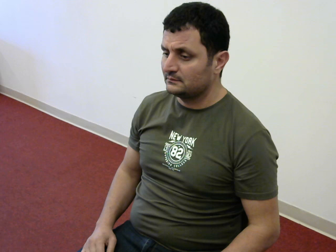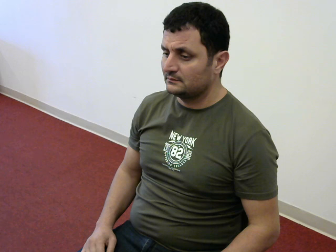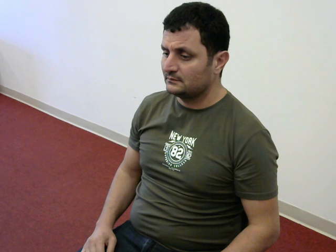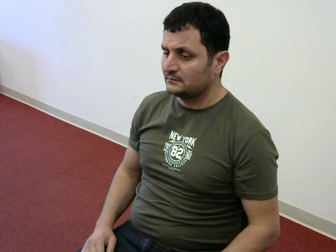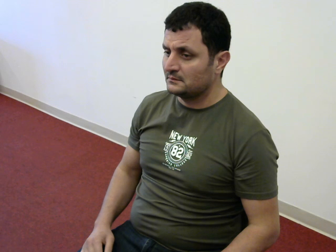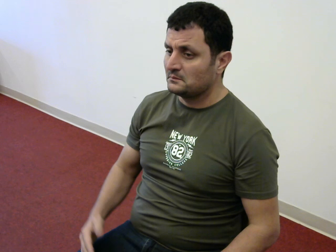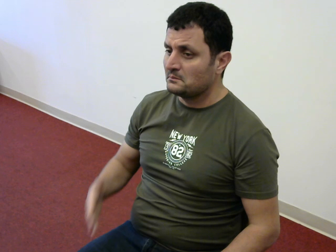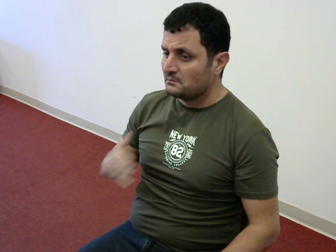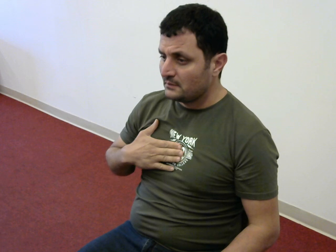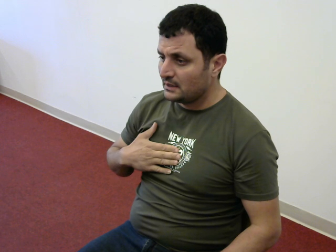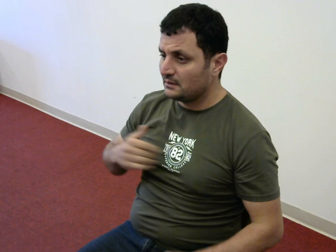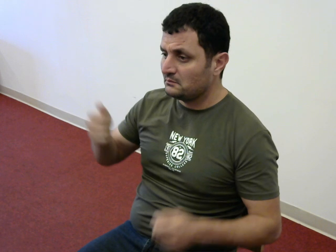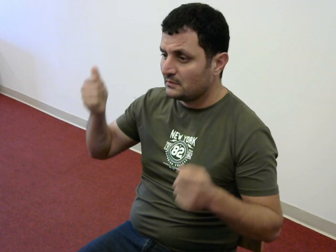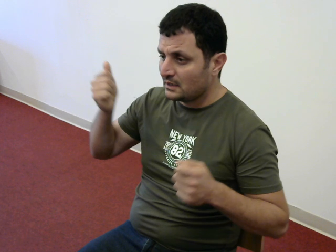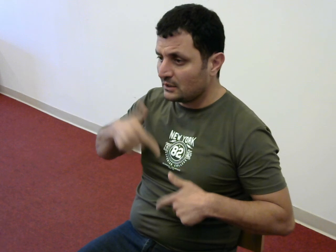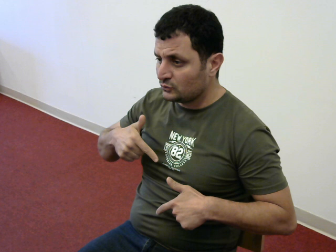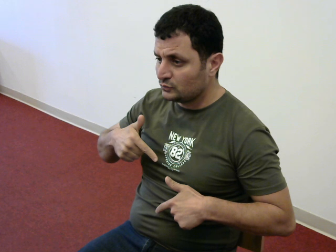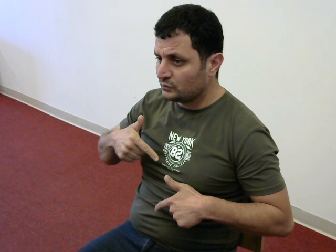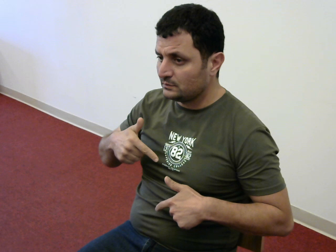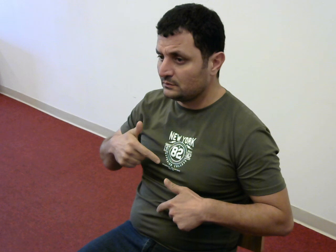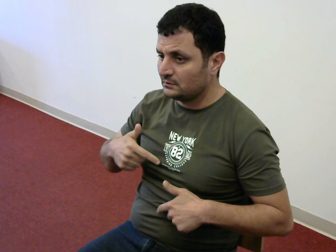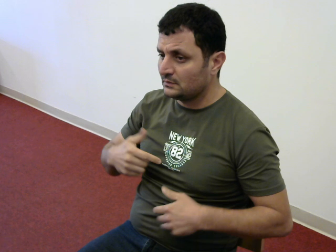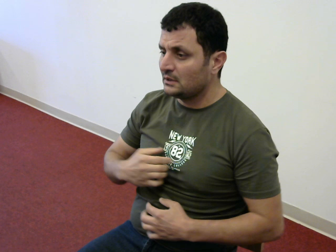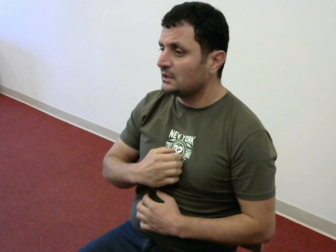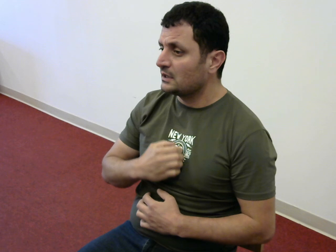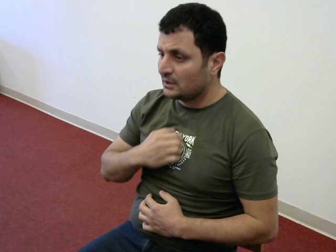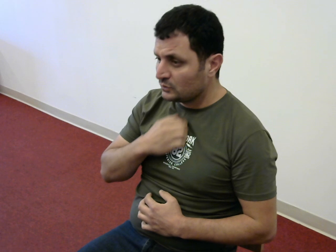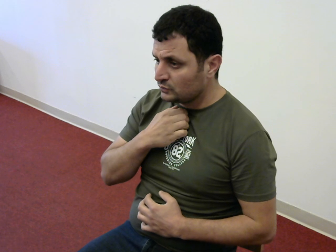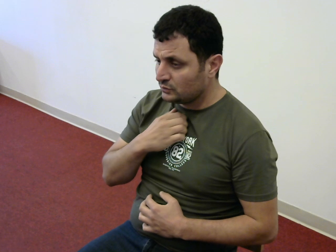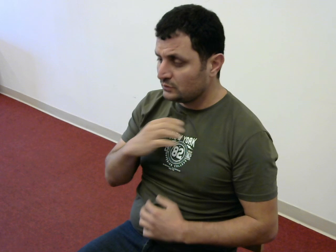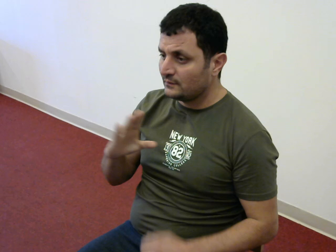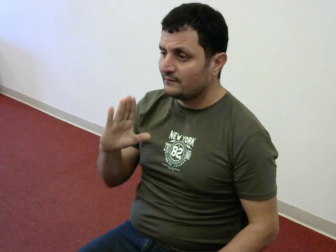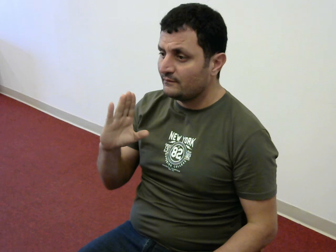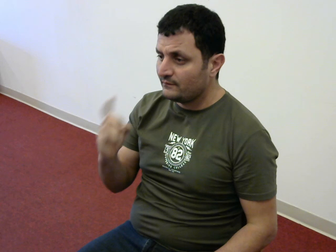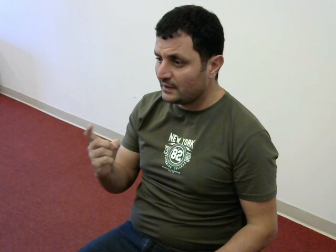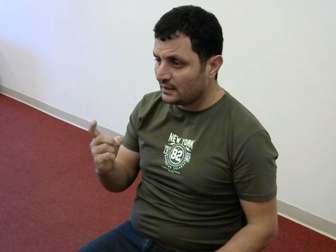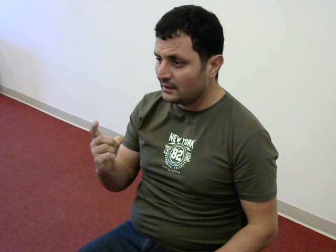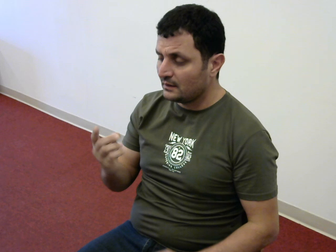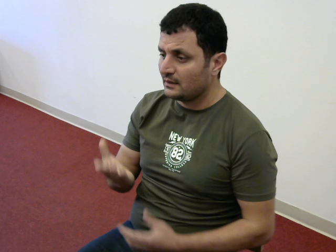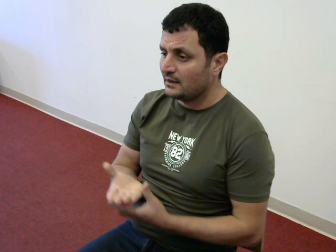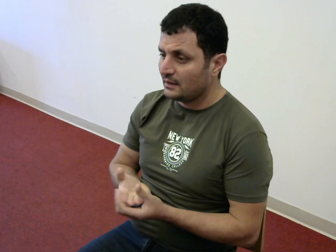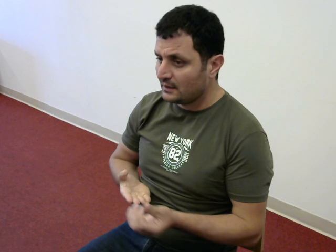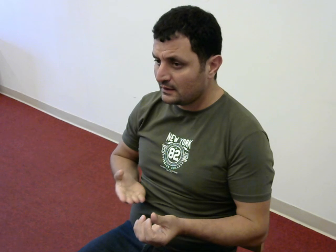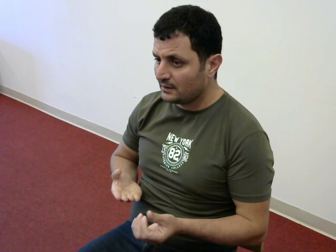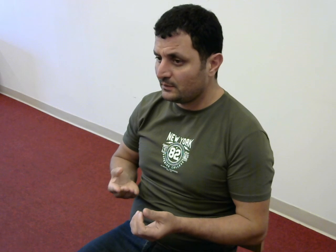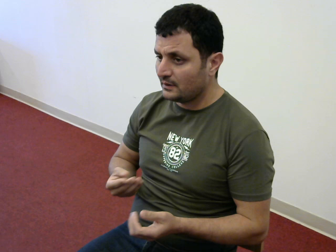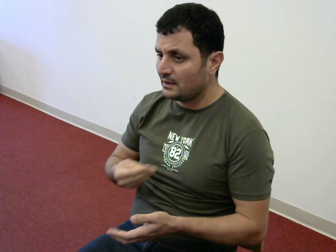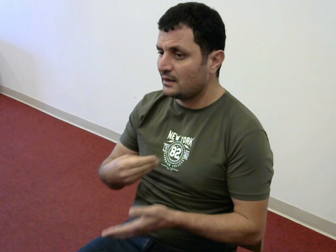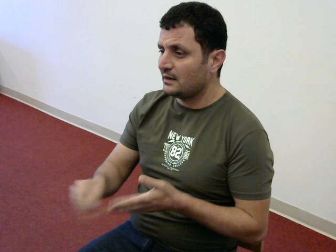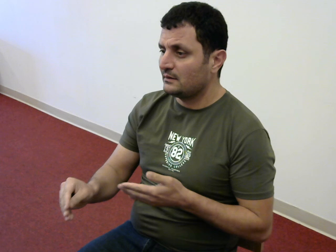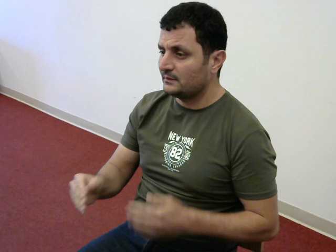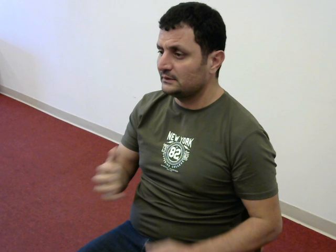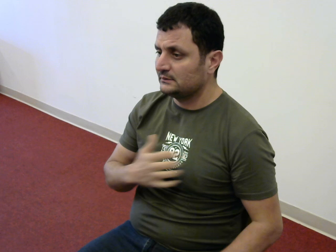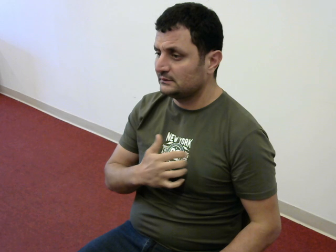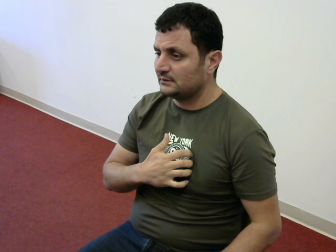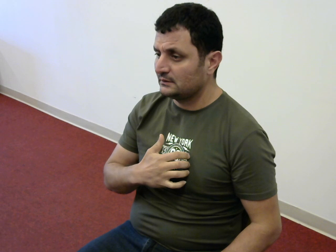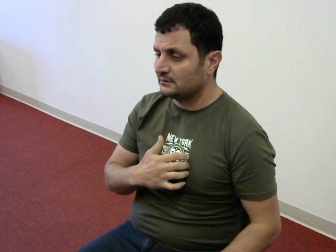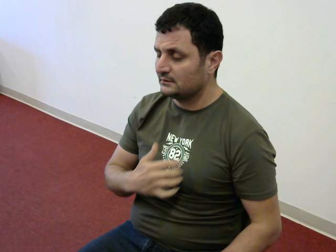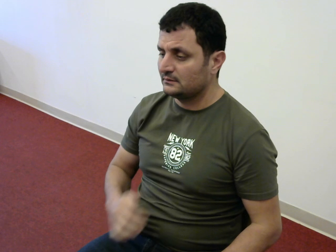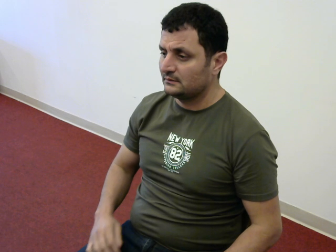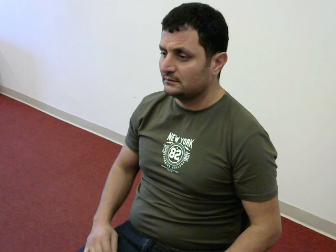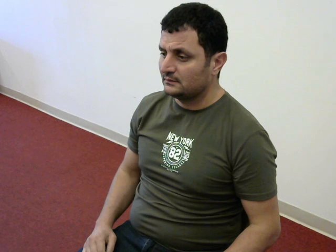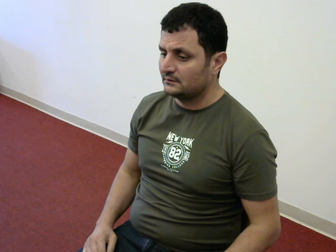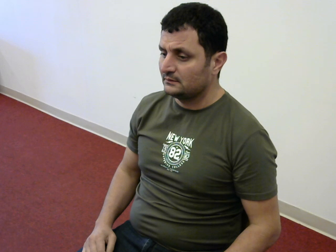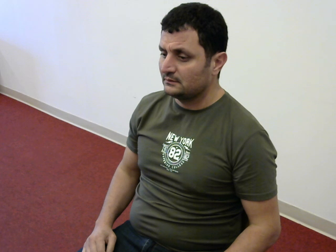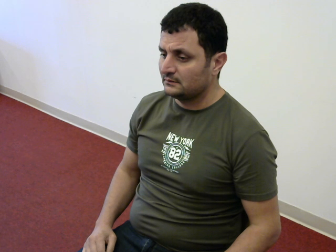Mən kostyum, qalstuk və ayaqqabı almaq istəyirəm